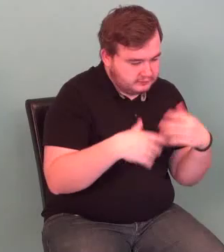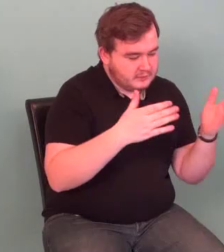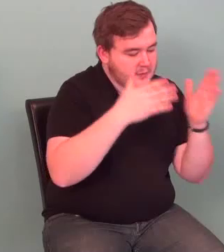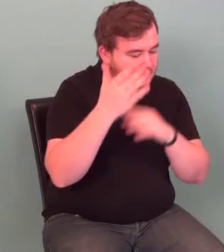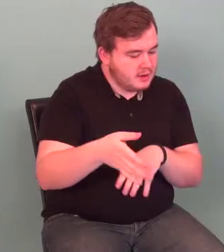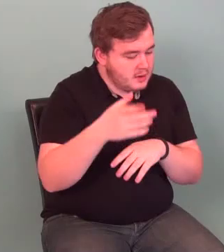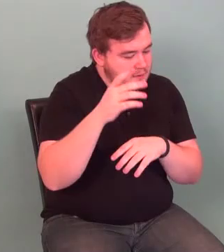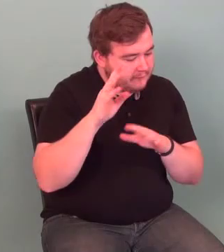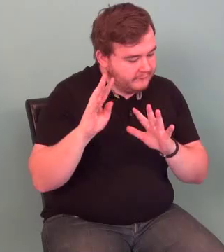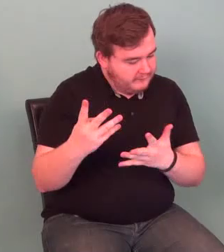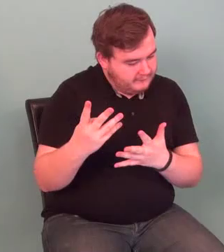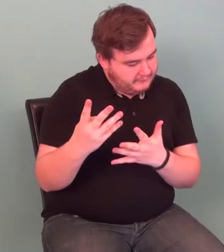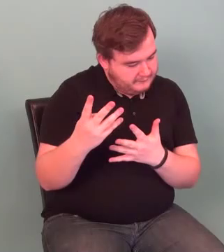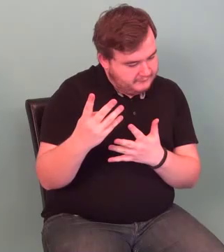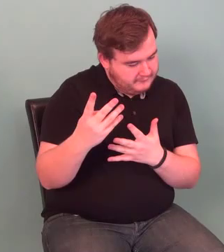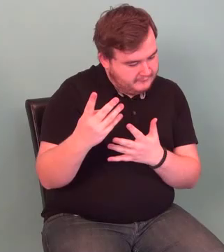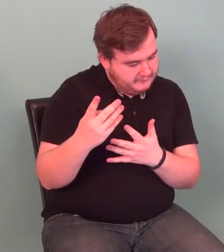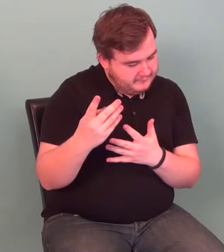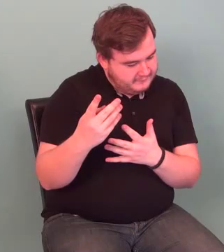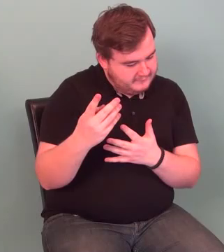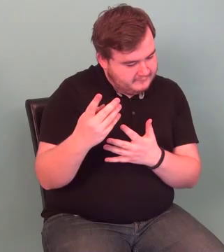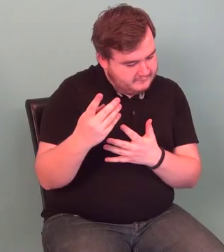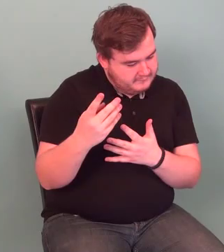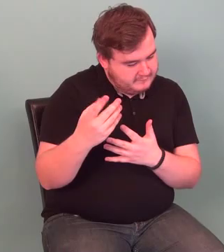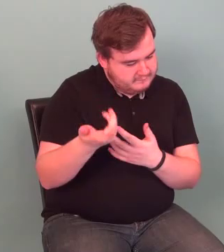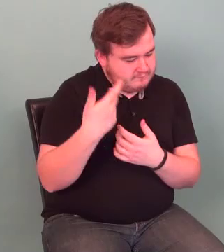Następny - dziewiątego...